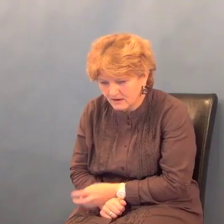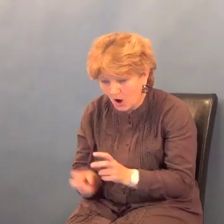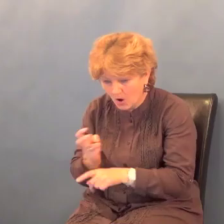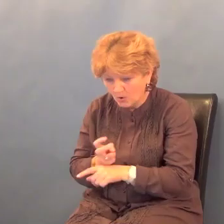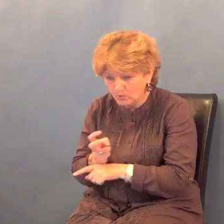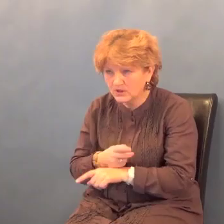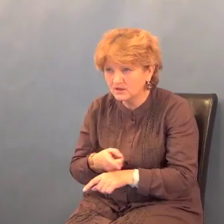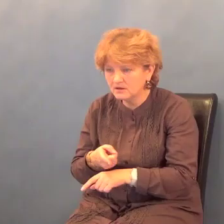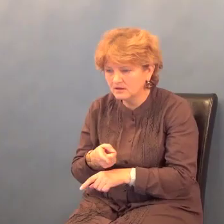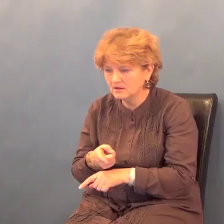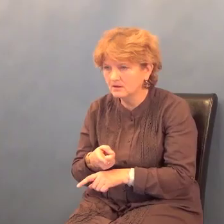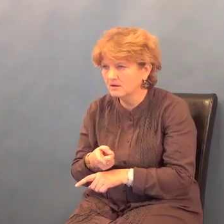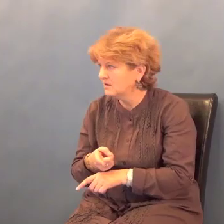Luty.